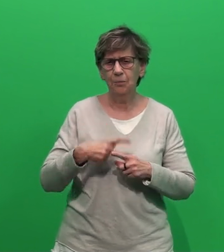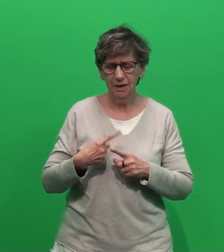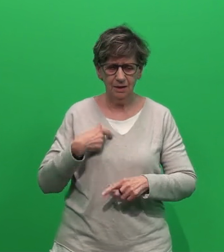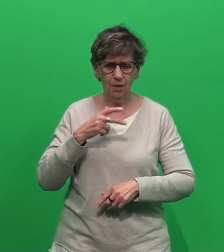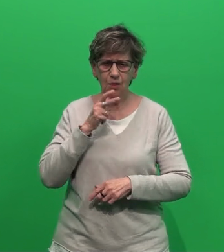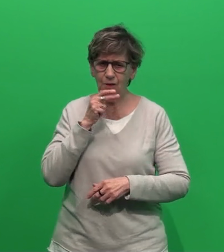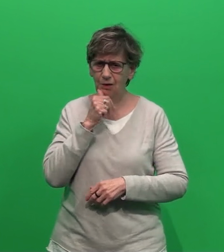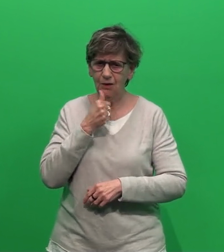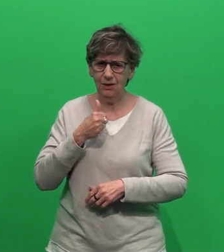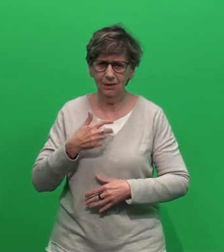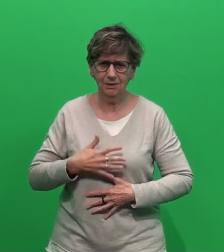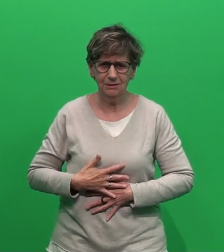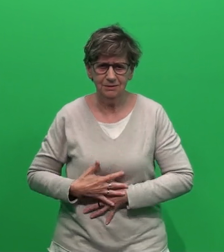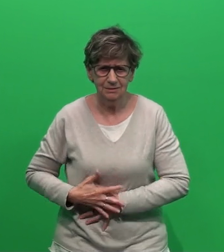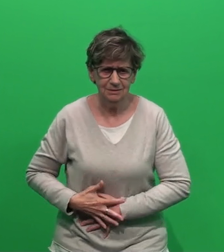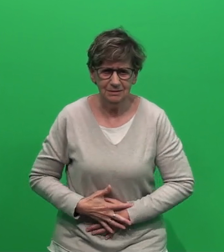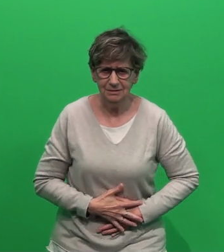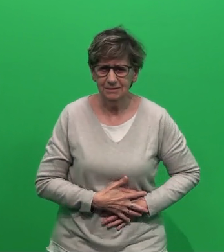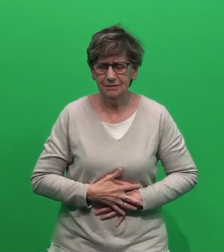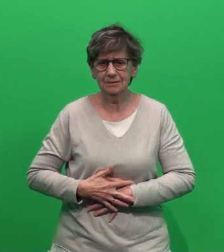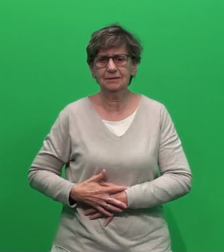Perquè em fa mal la panxa.